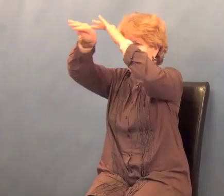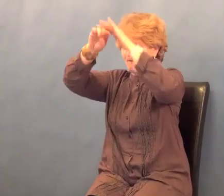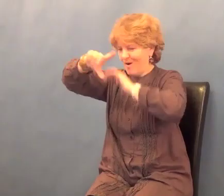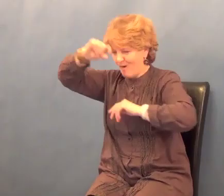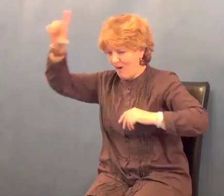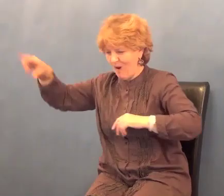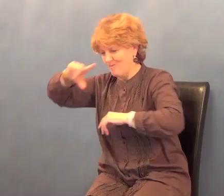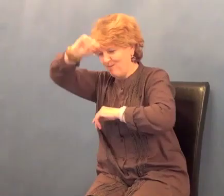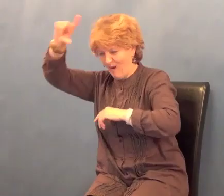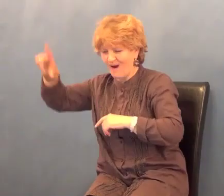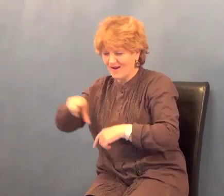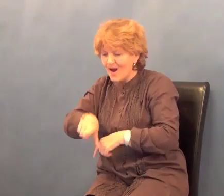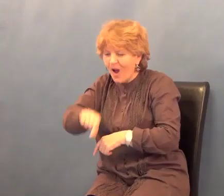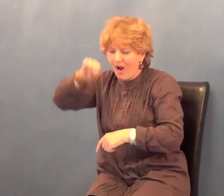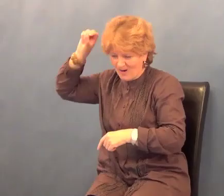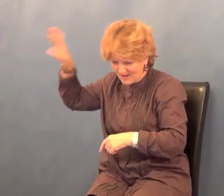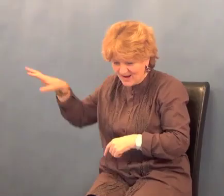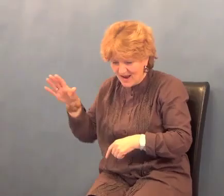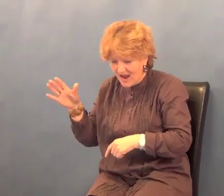Chowa tam jabłka, zabiera jabłka i chowa je do zegara.